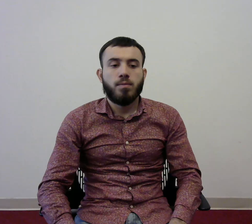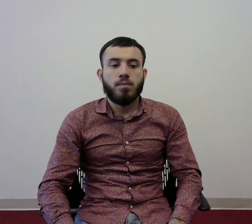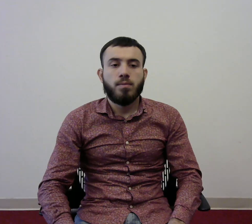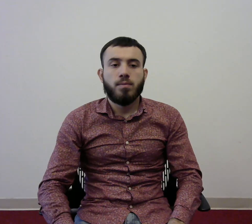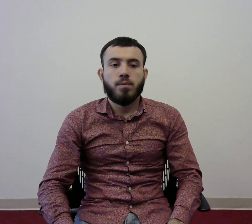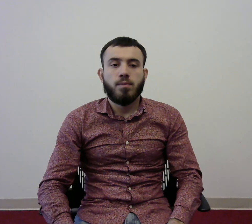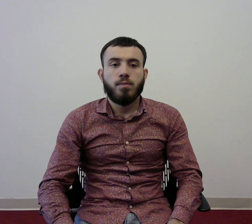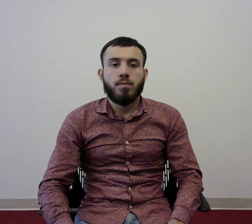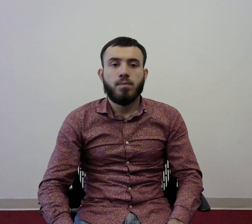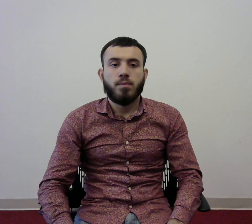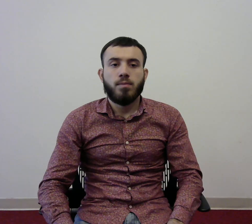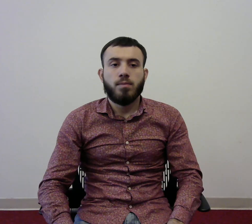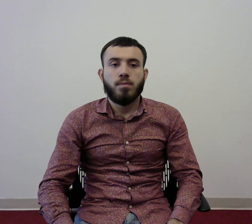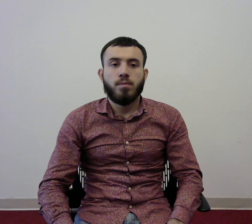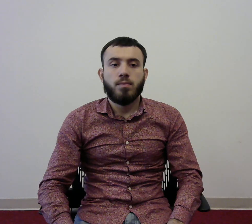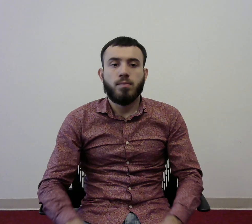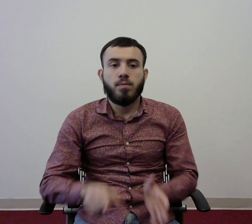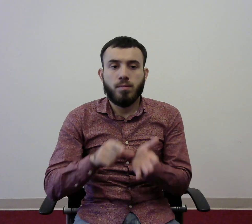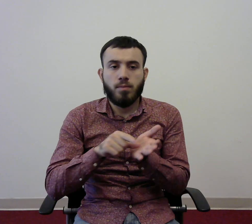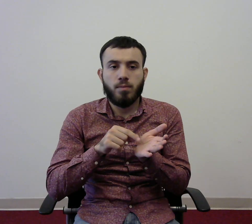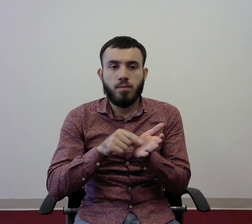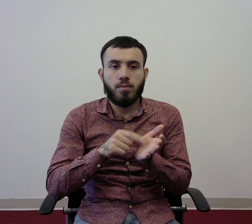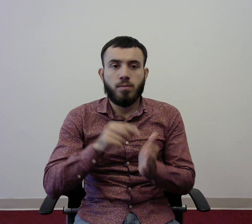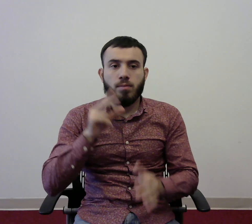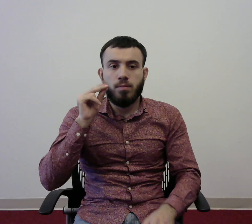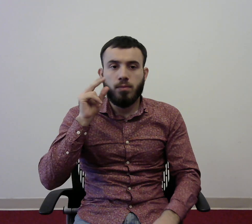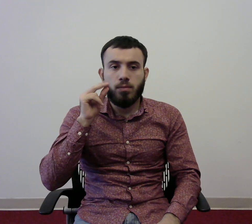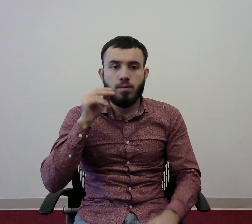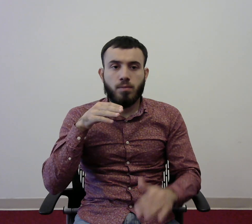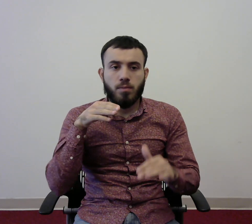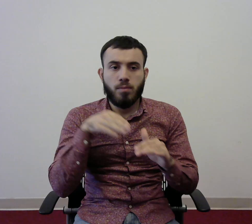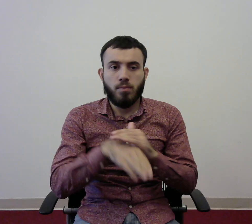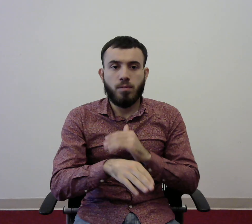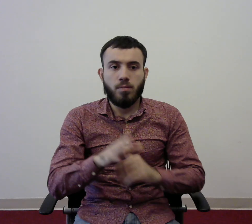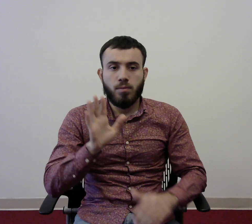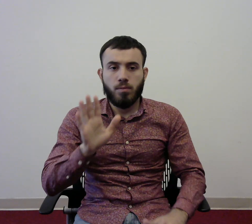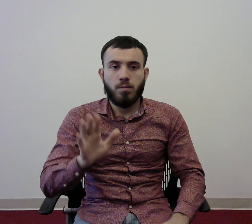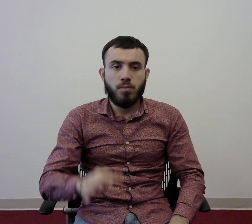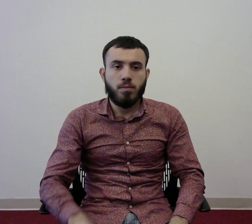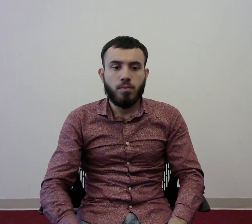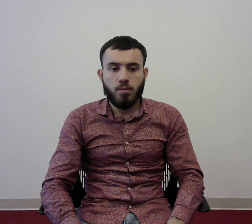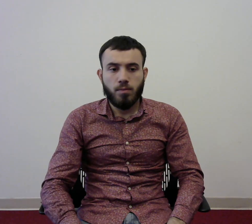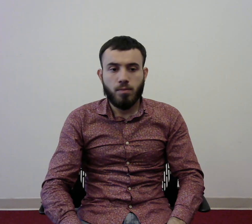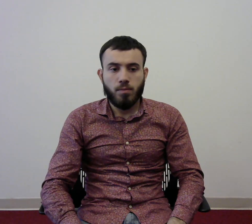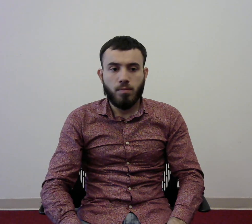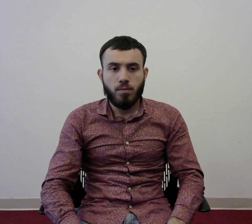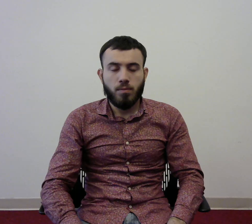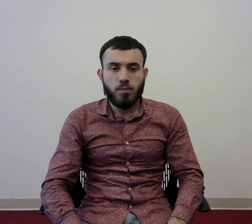Pensiyaya nə vaxt çıxacam?